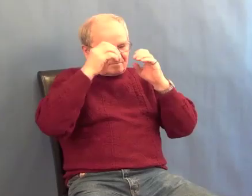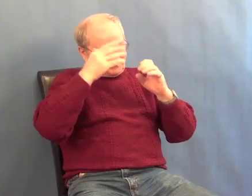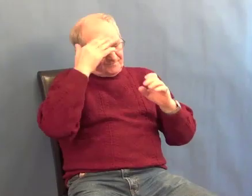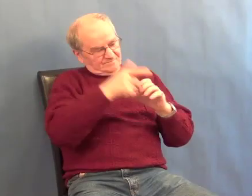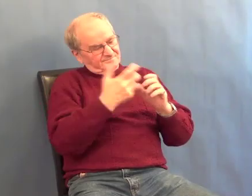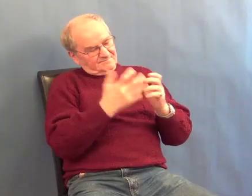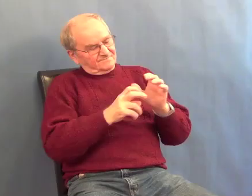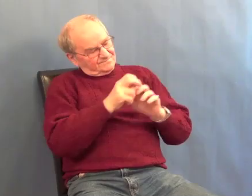Chciał wyjść i złapać ptaszka.